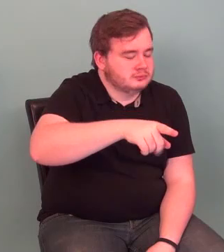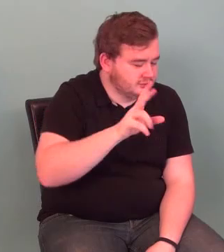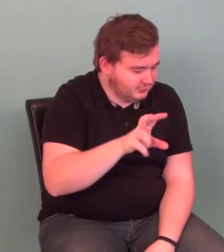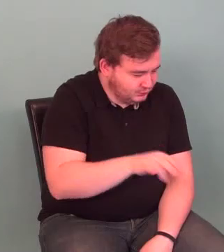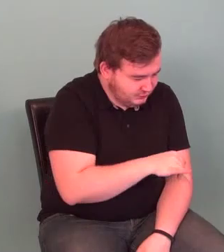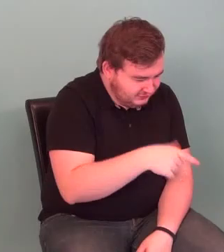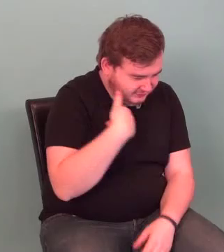Chuj.